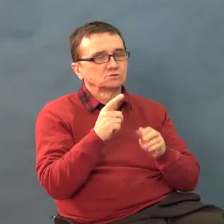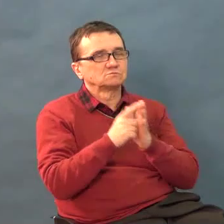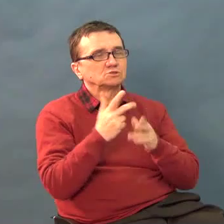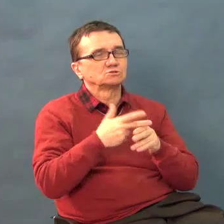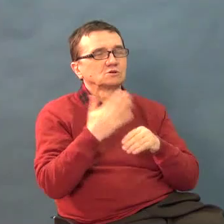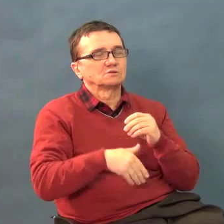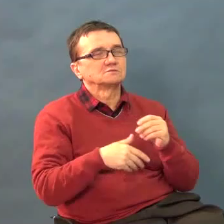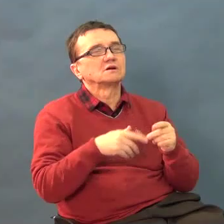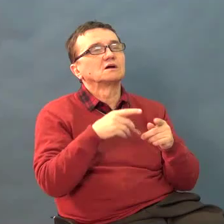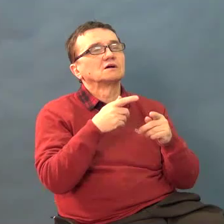O siedemnastej trzydzieści kończę.